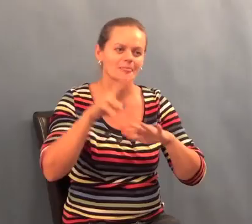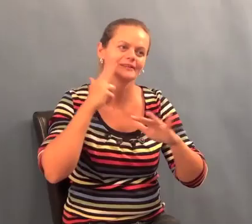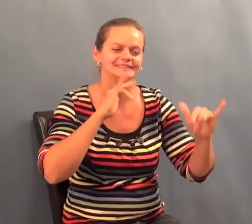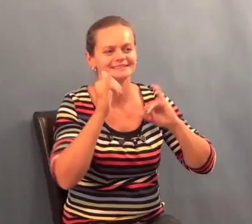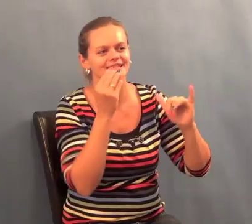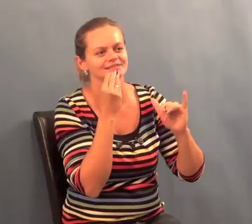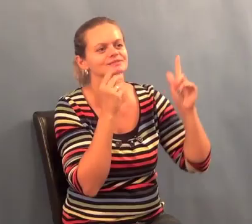Głusi rozmawiają, jedzą.